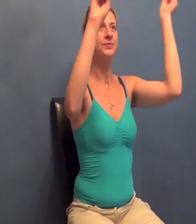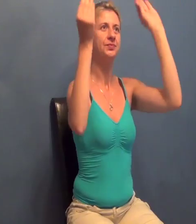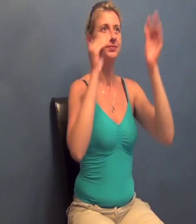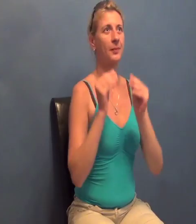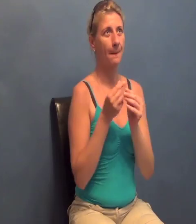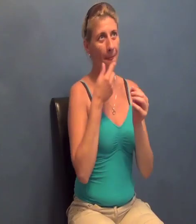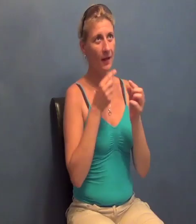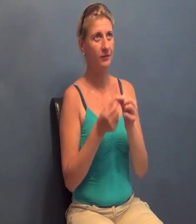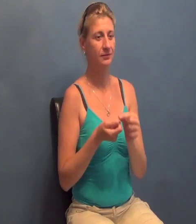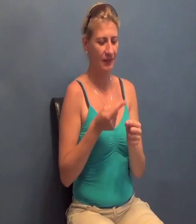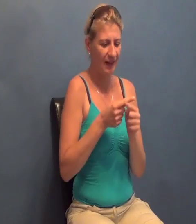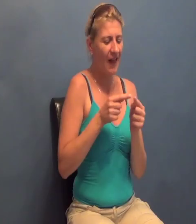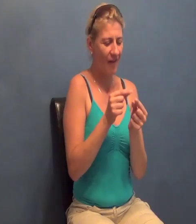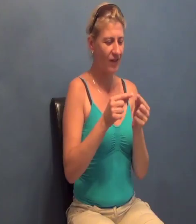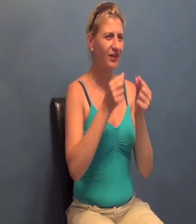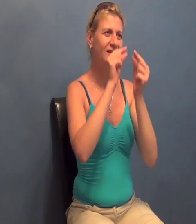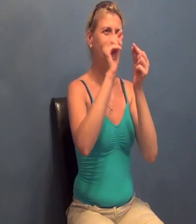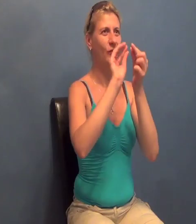Wypełnia kitem.